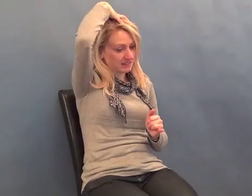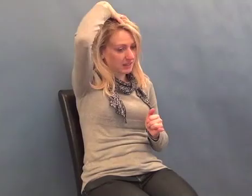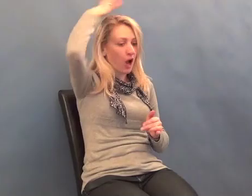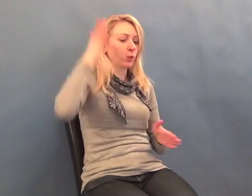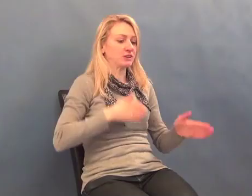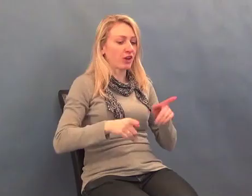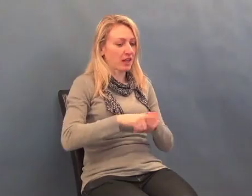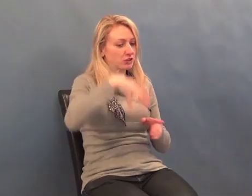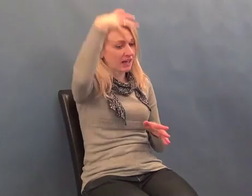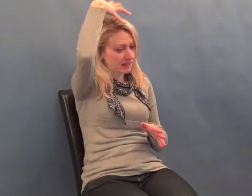Na łyżwach też w kasku.